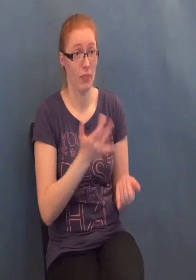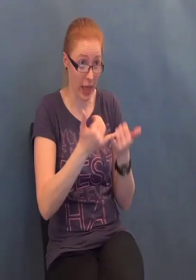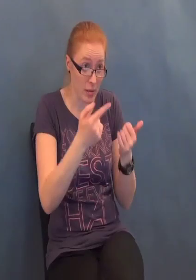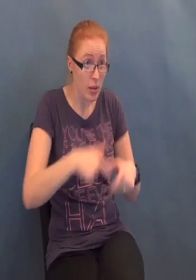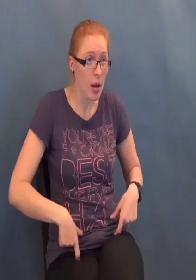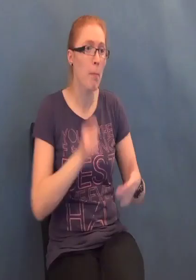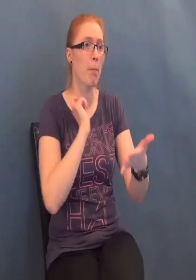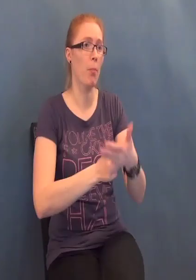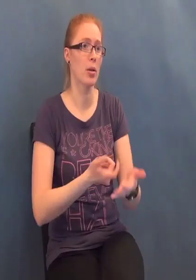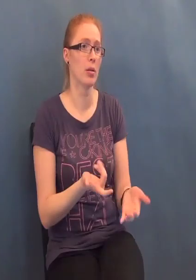Jeżeli przyjdziesz w stroju kąpielowym, to dostaniesz mandat.